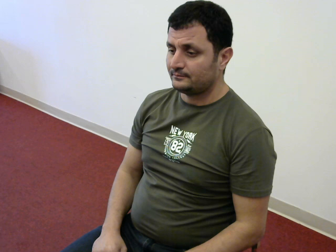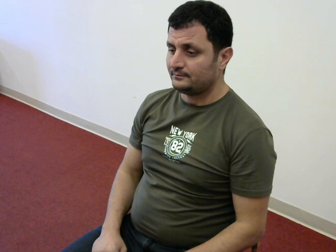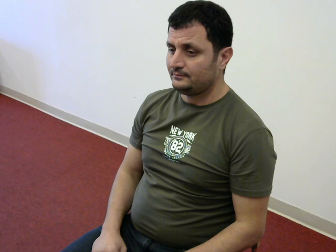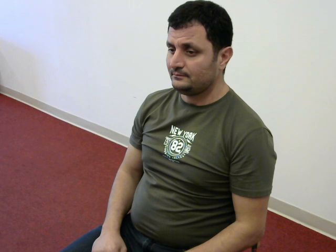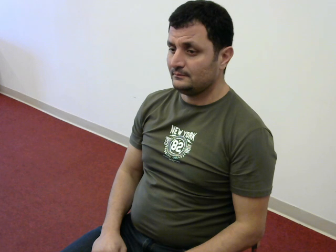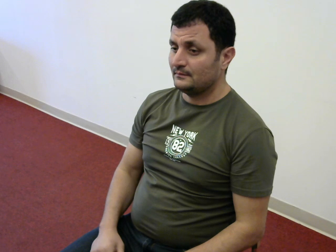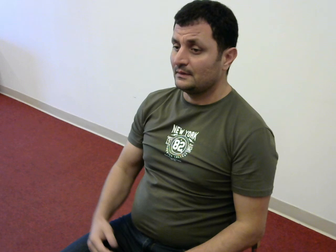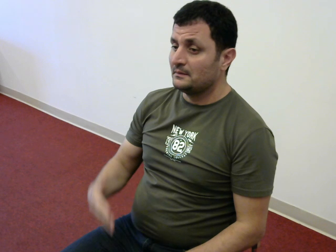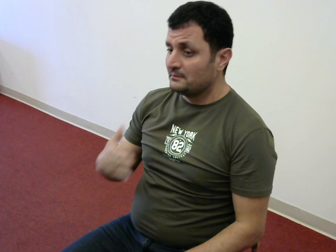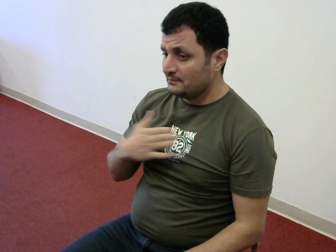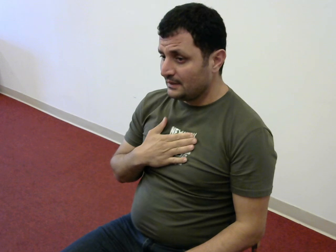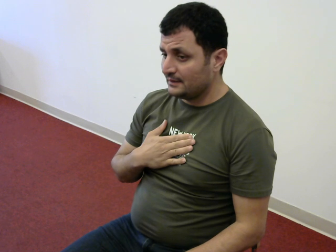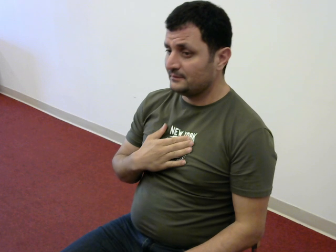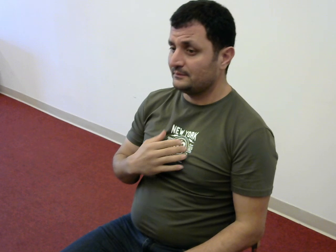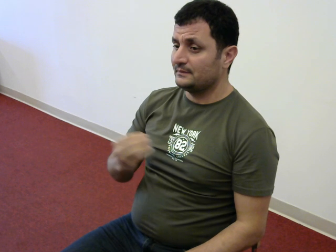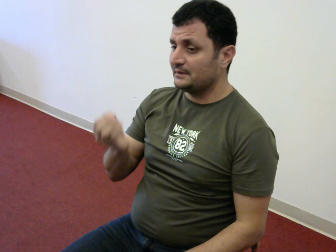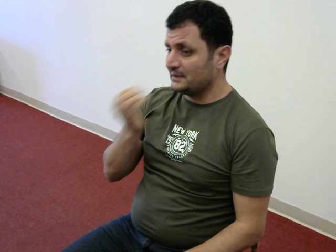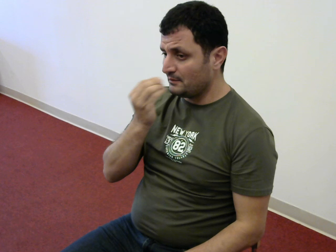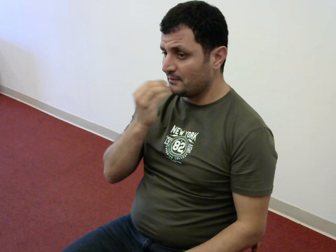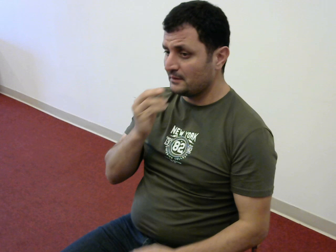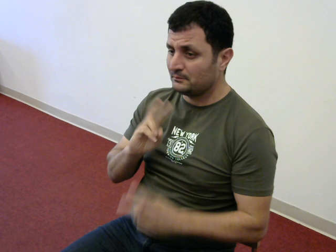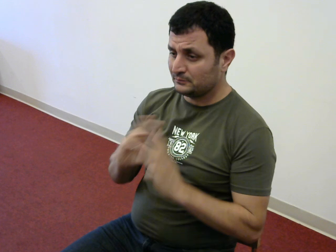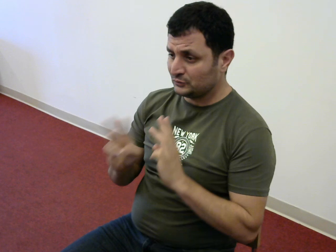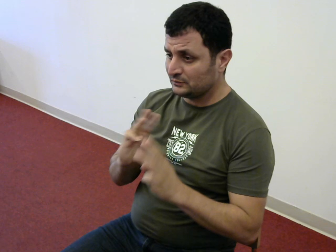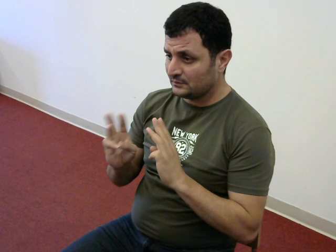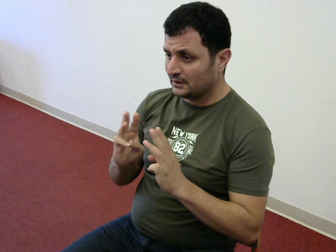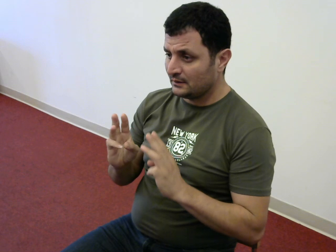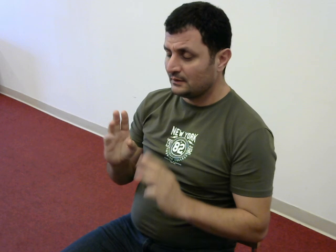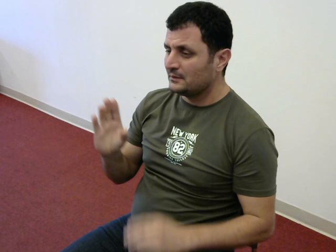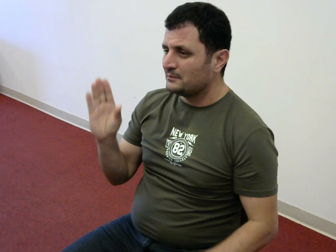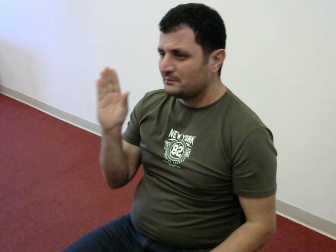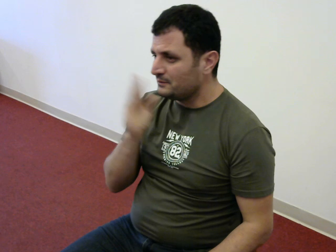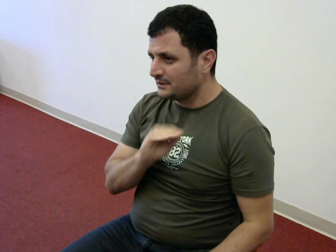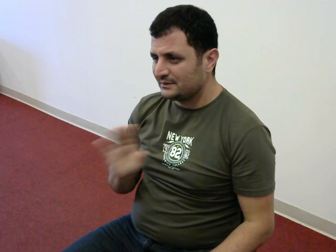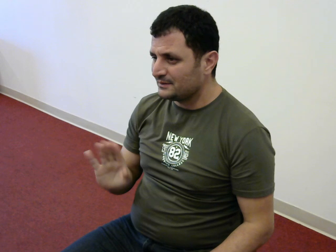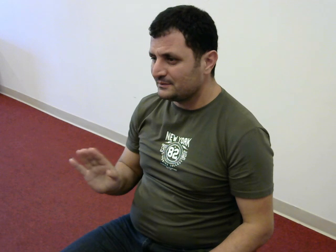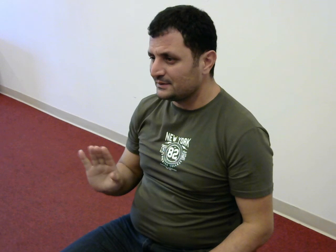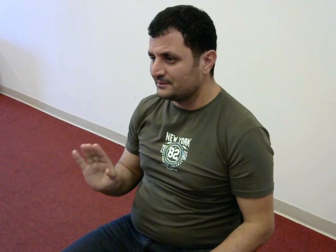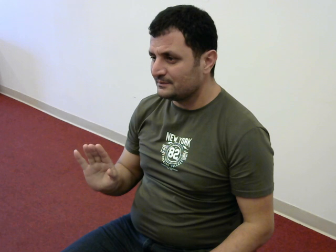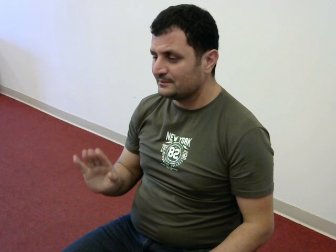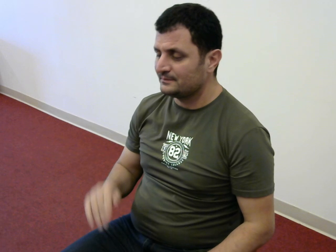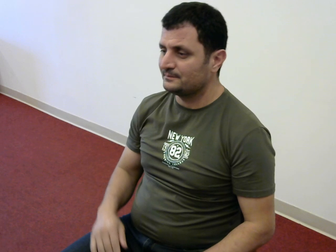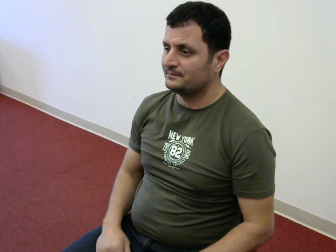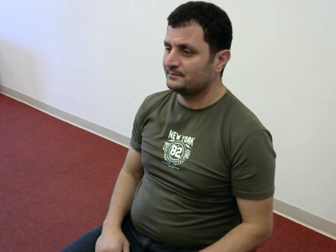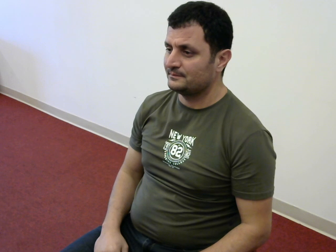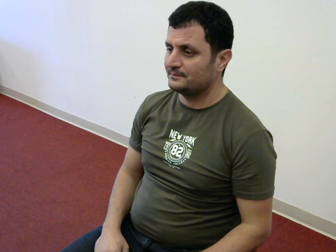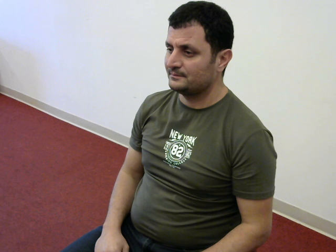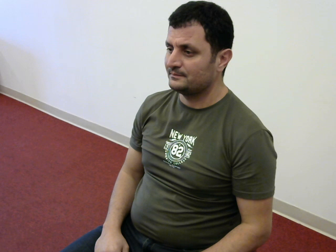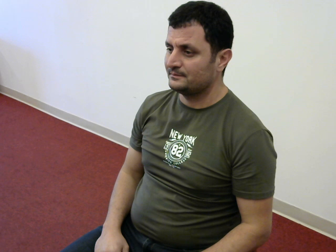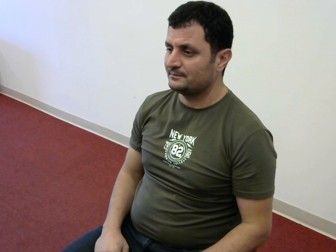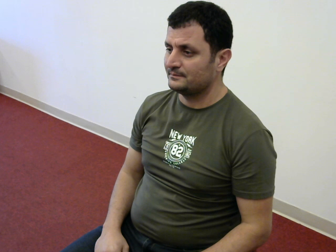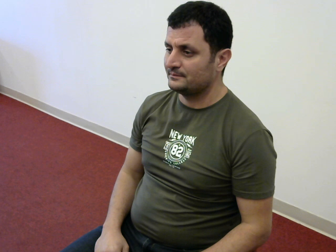Mən yemək bişirməyi bacarmıram